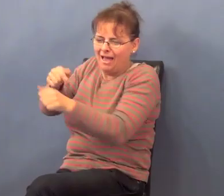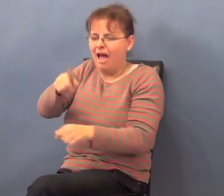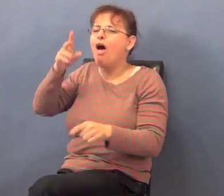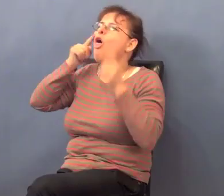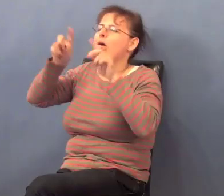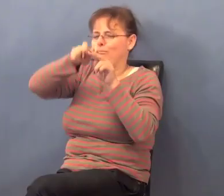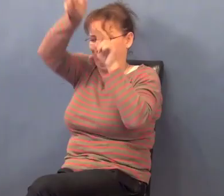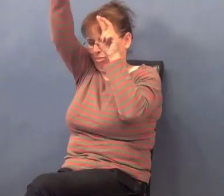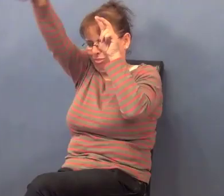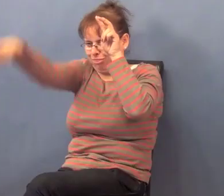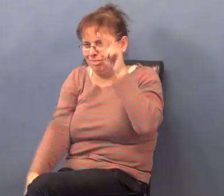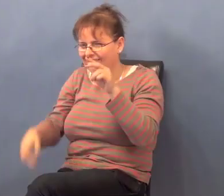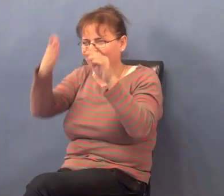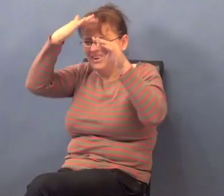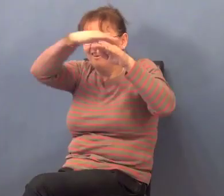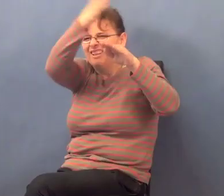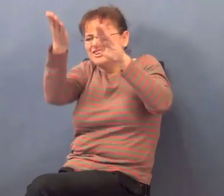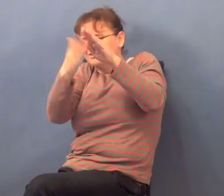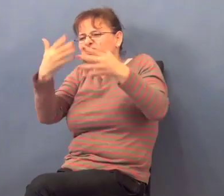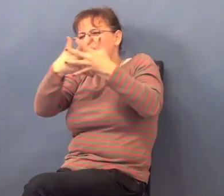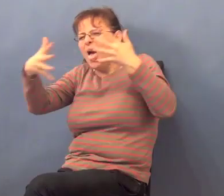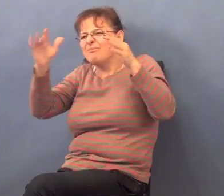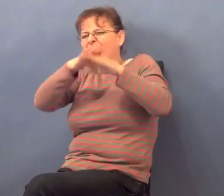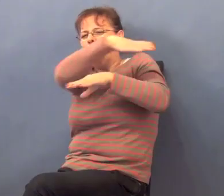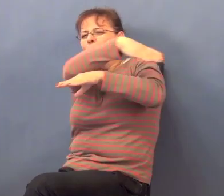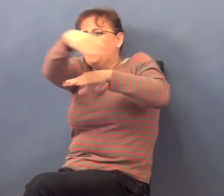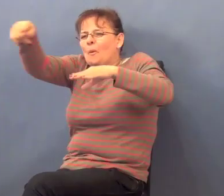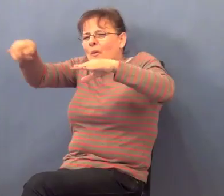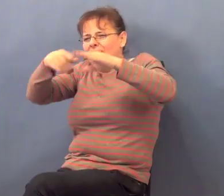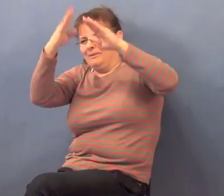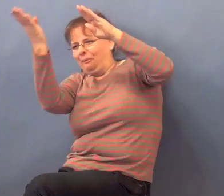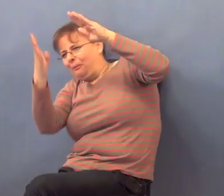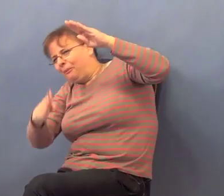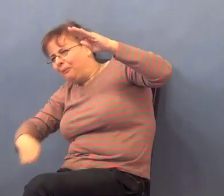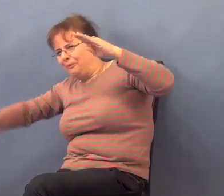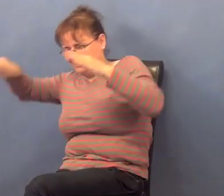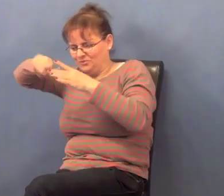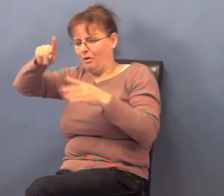Nie zauważyli niebezpieczeństwa i spadli ze skarpy.